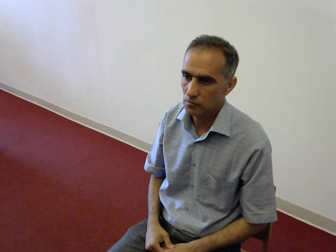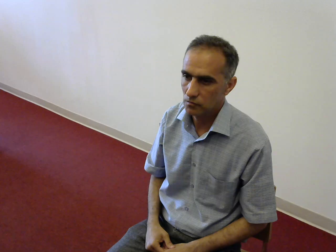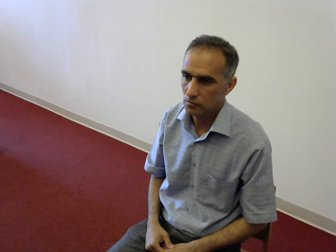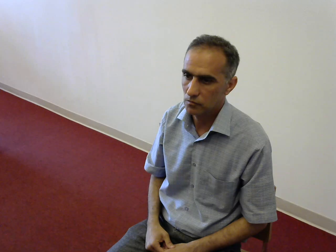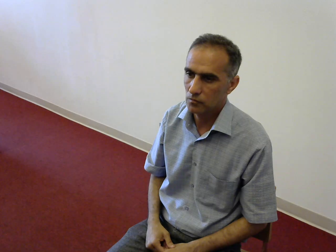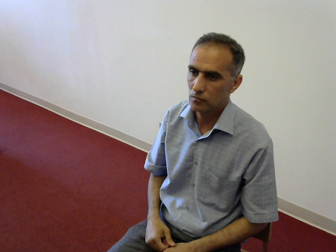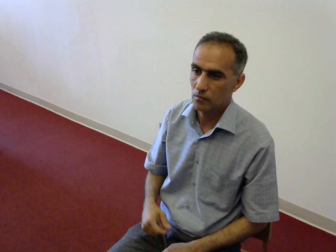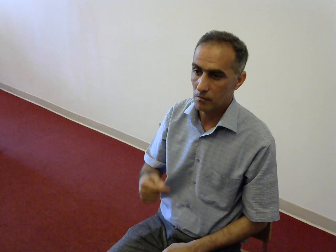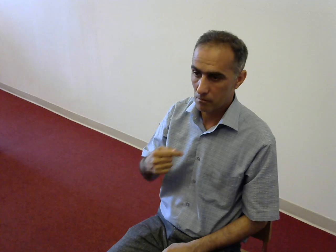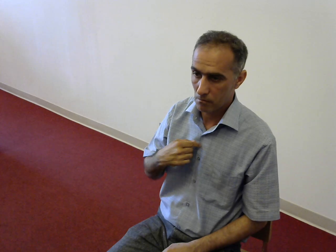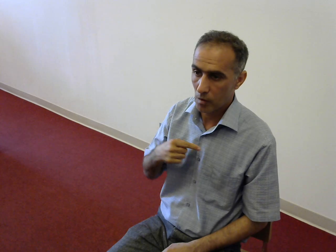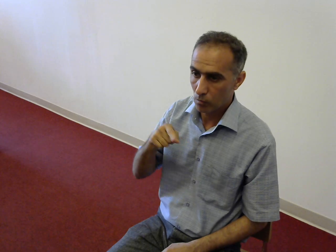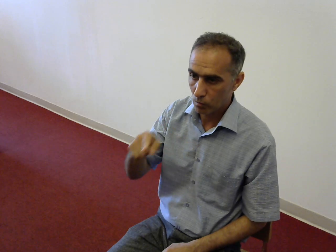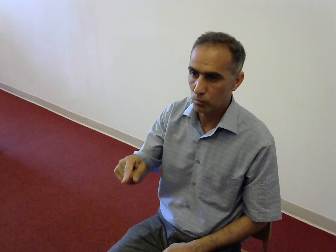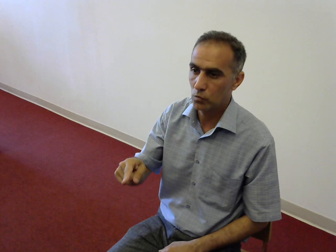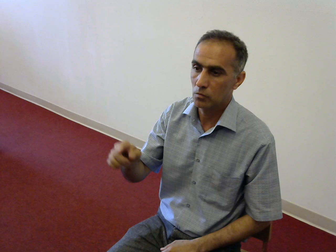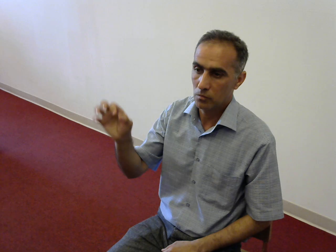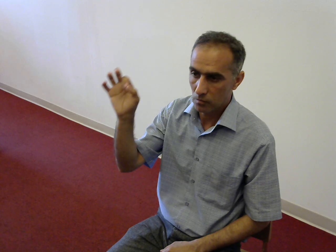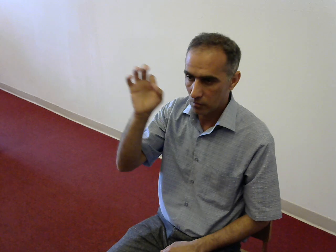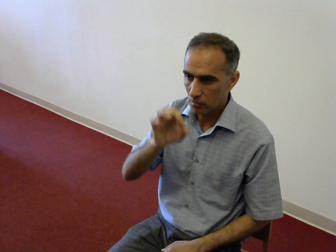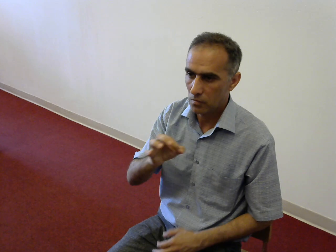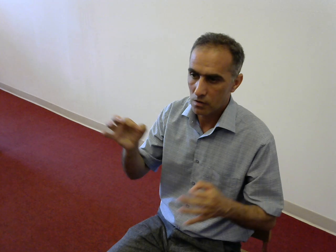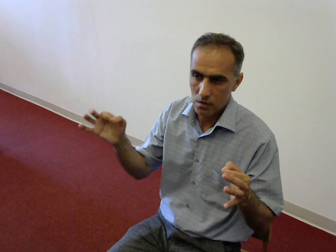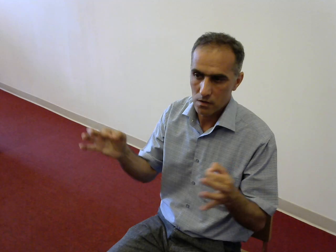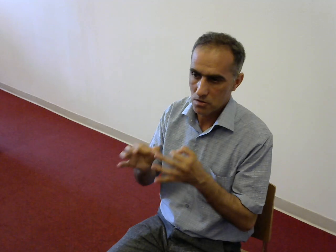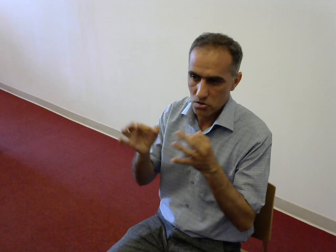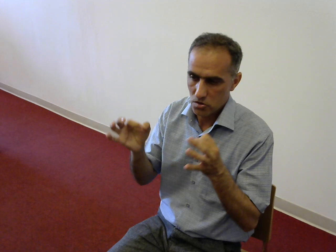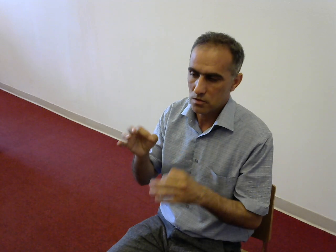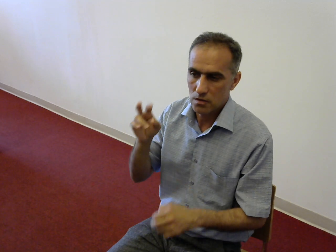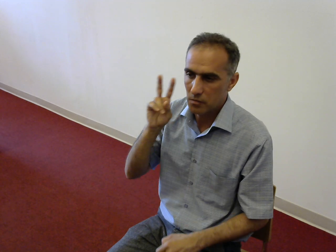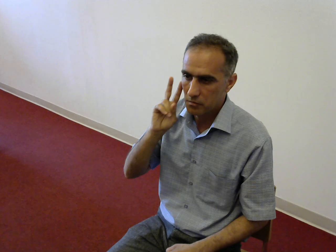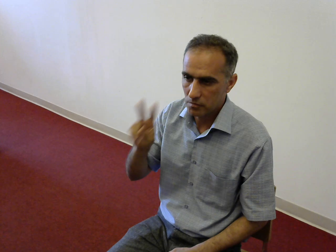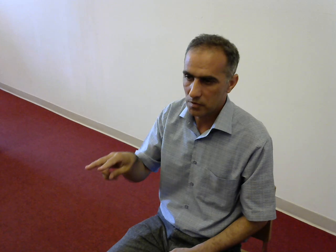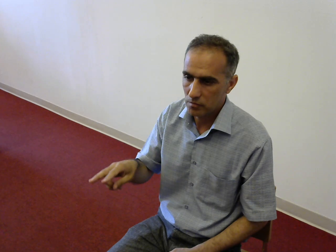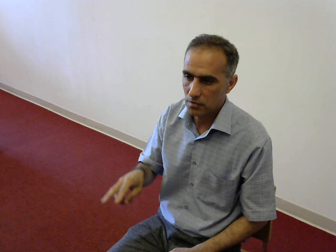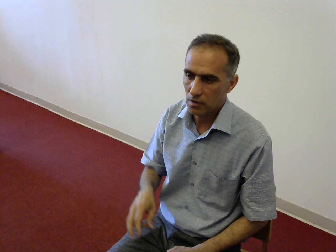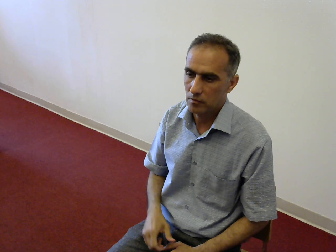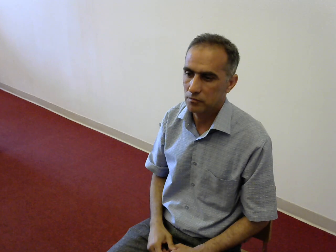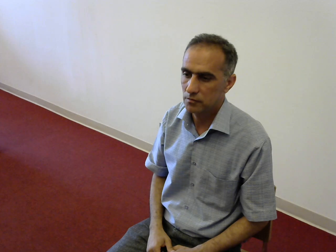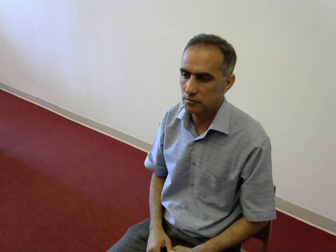Mən bu barədə heç nə bilmirəm